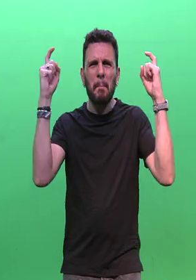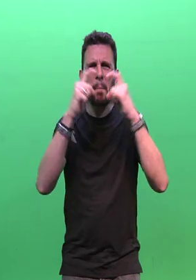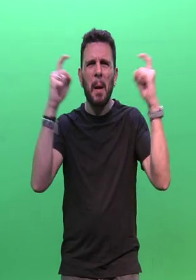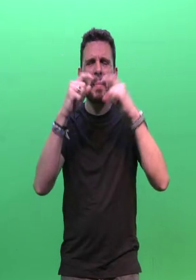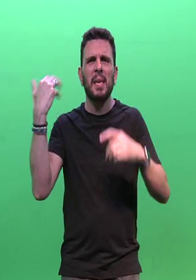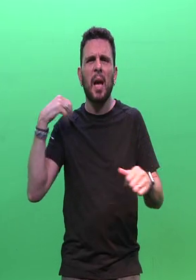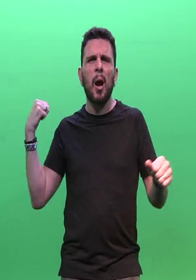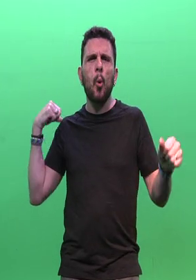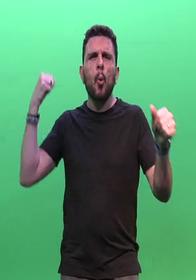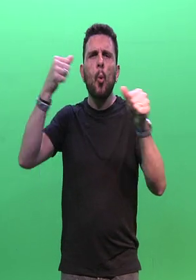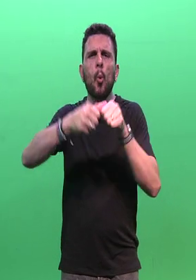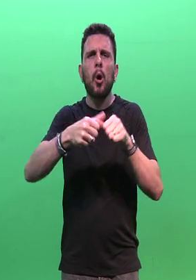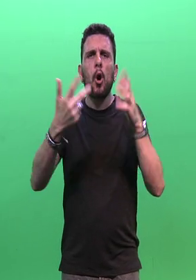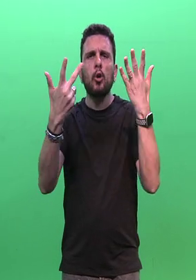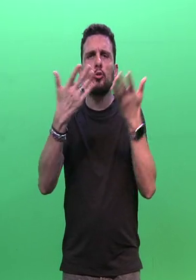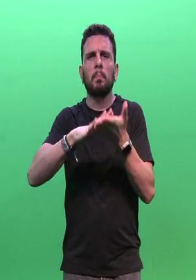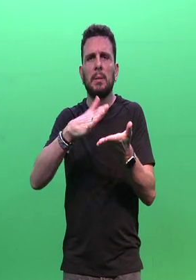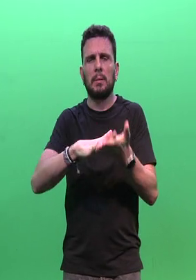Fa vuit mesos que tinc migranya.